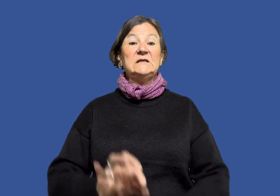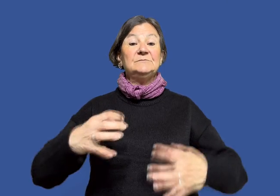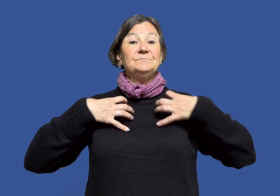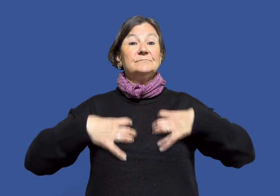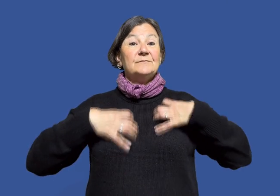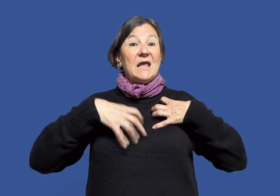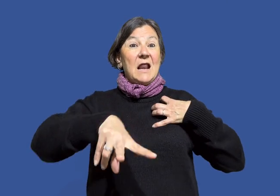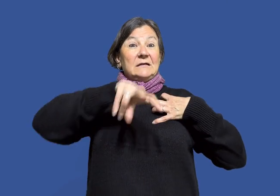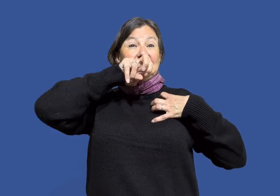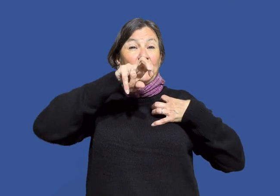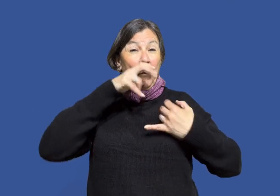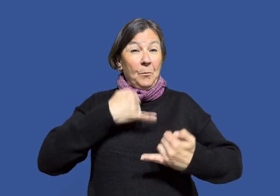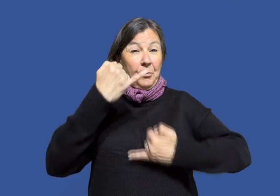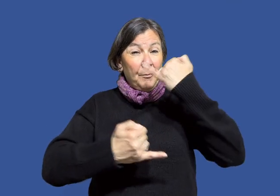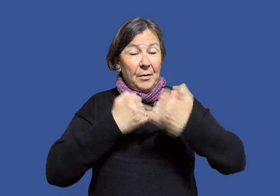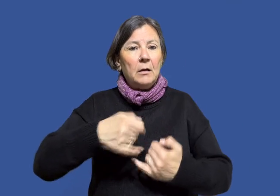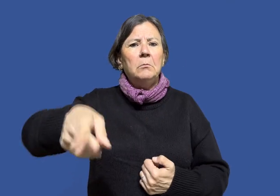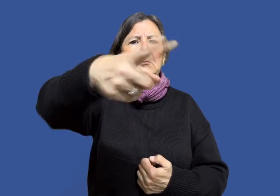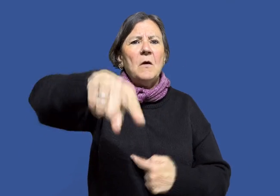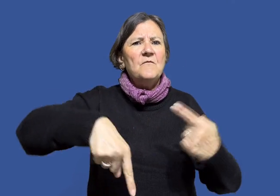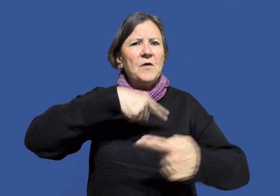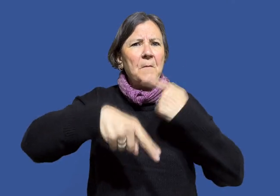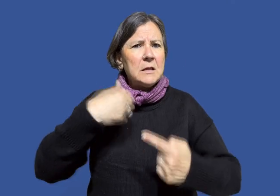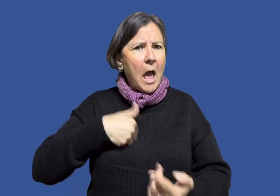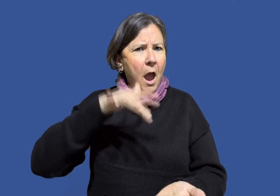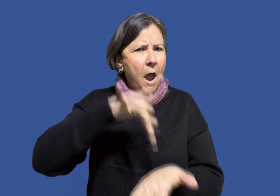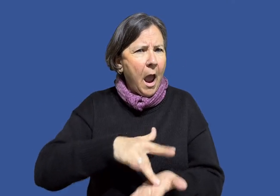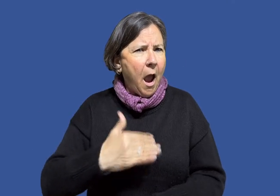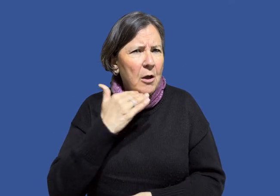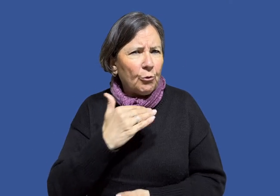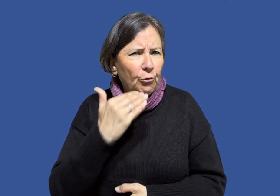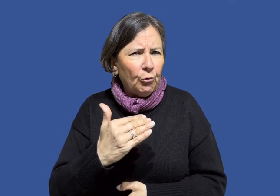Tens antecedents familiars amb problemes respiratoris?